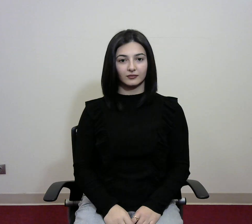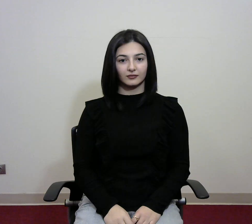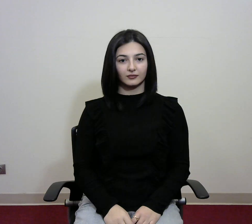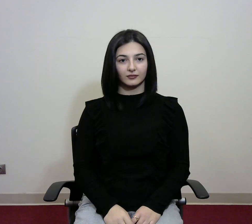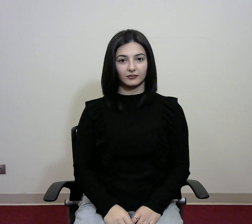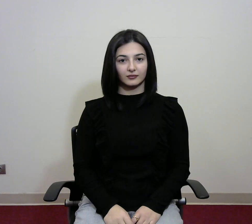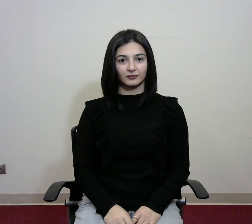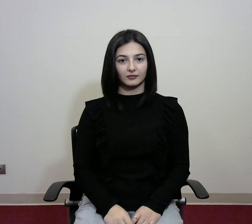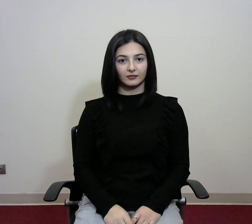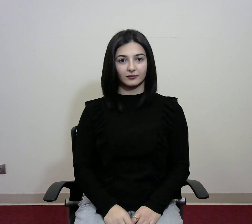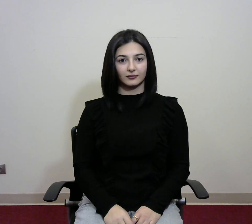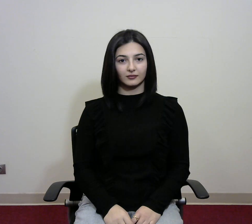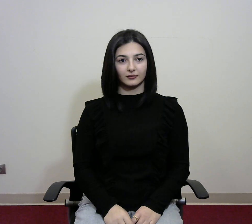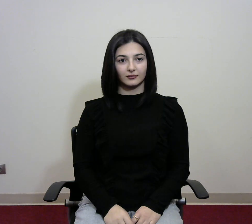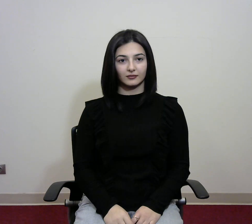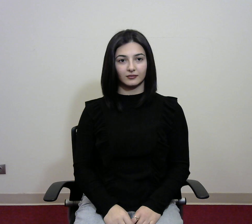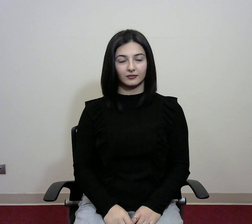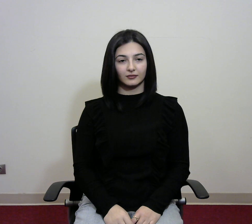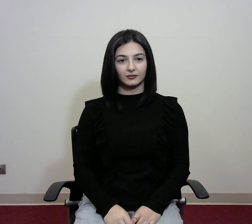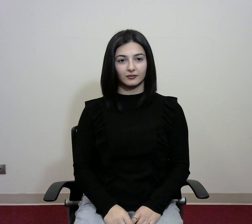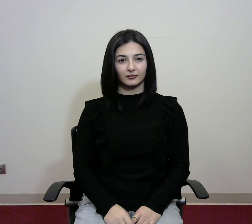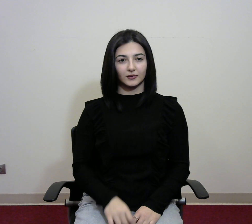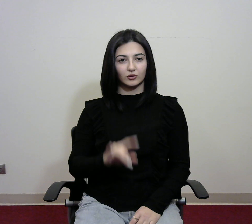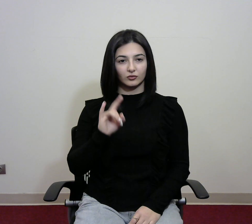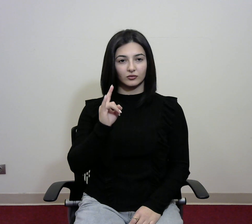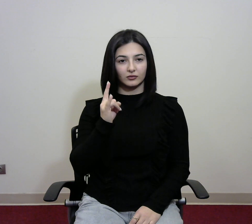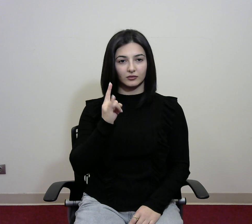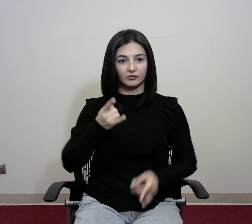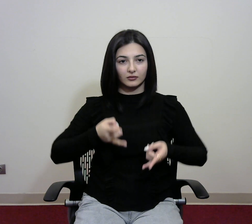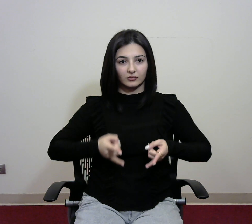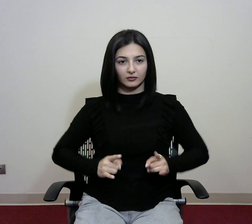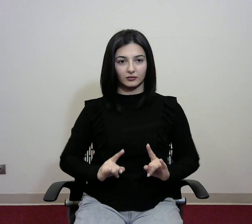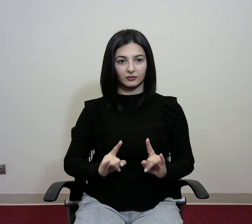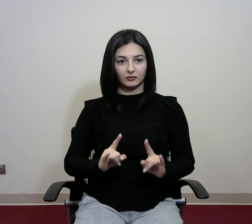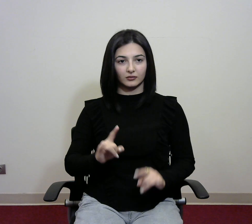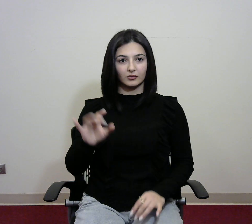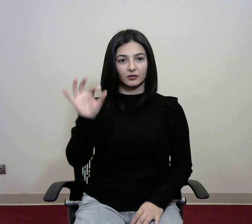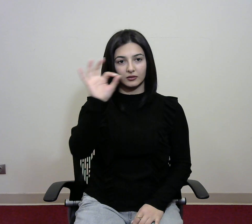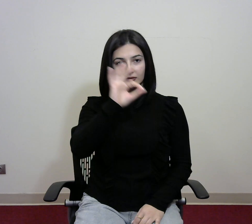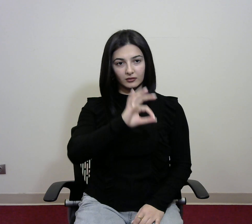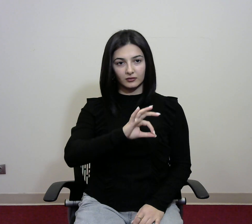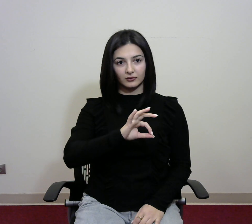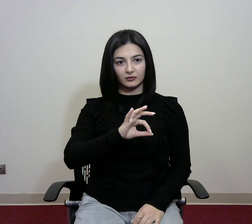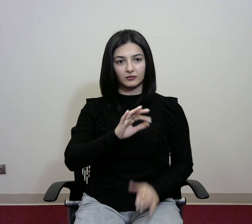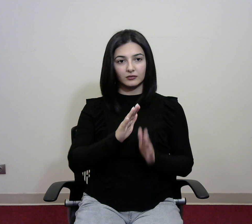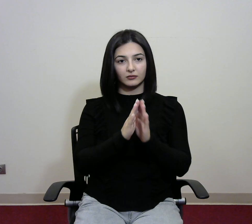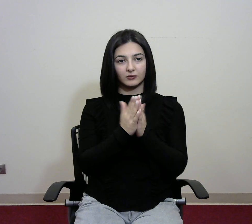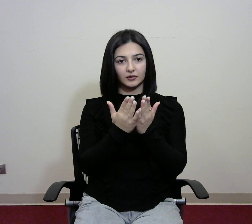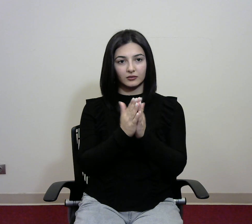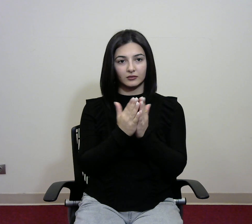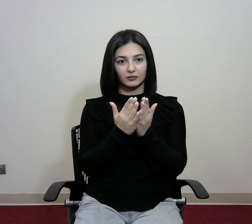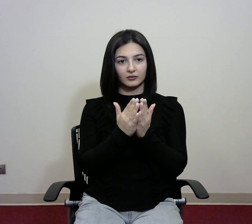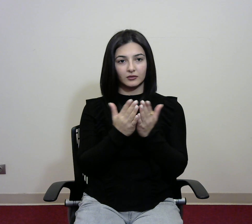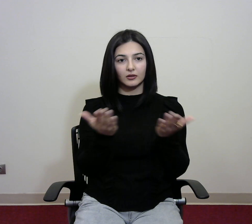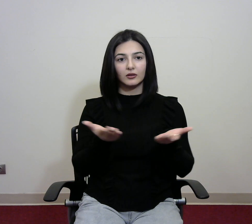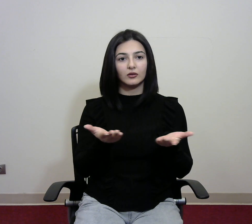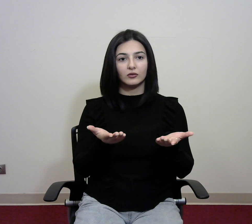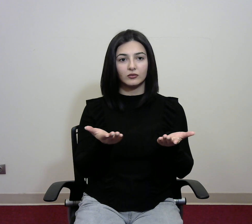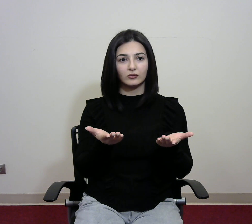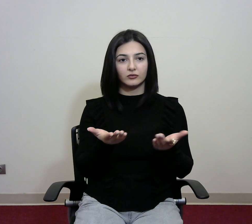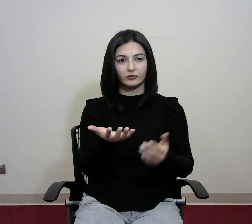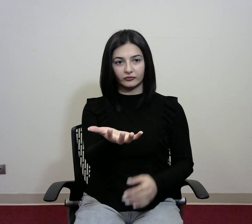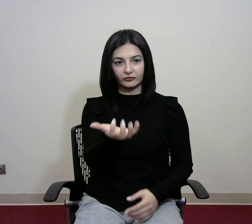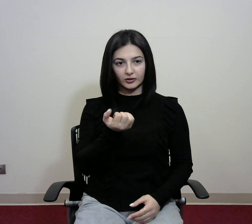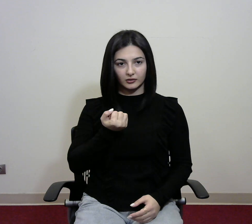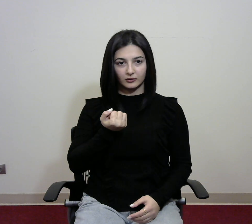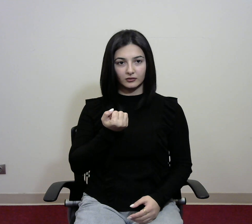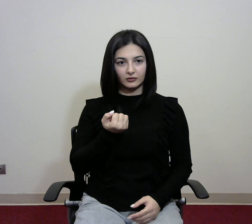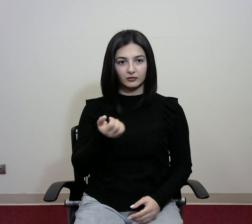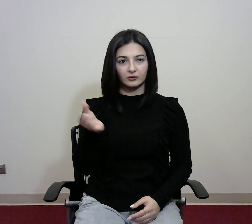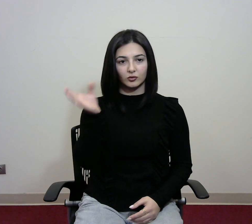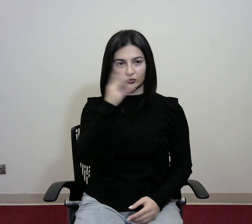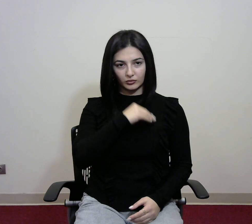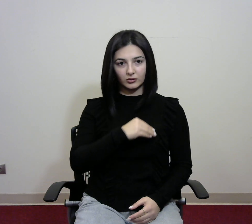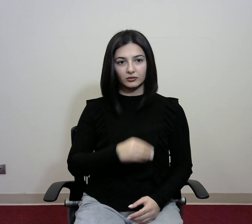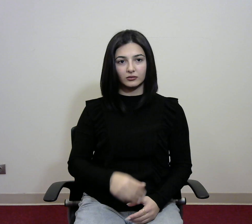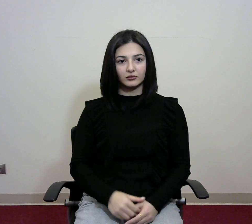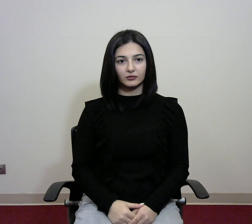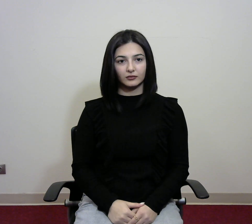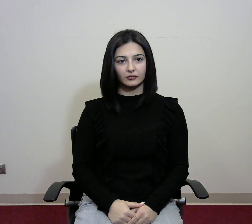Uşağın doğum haqqında şəhadətnaməsini hardan ala bilərəm?